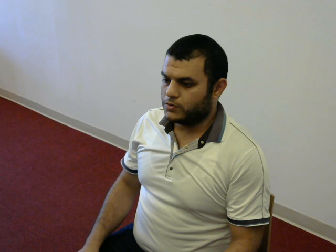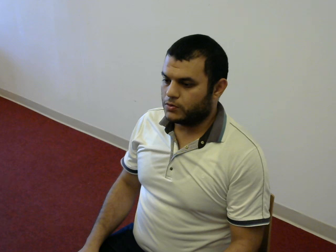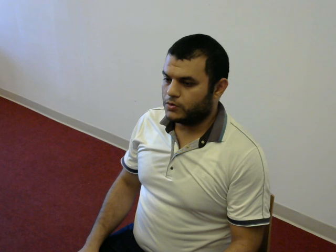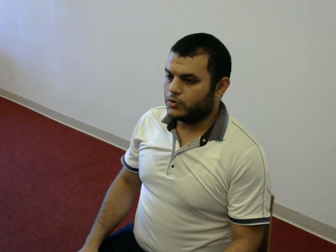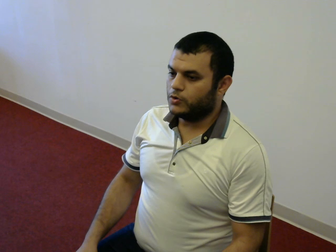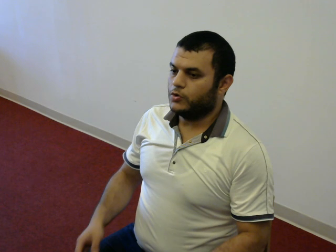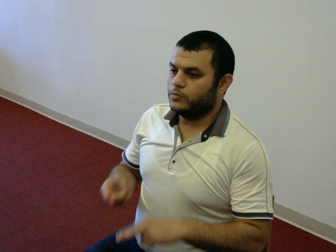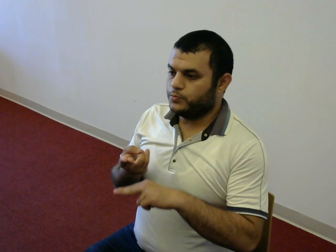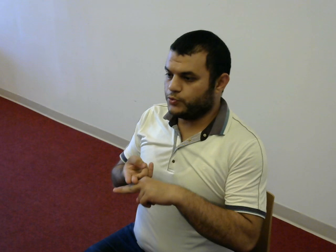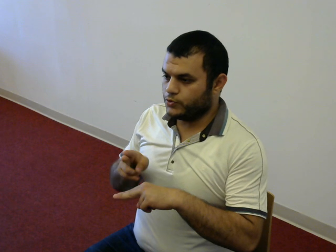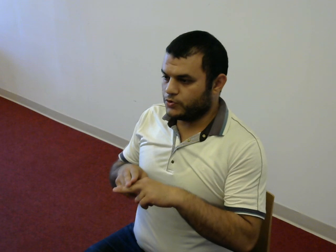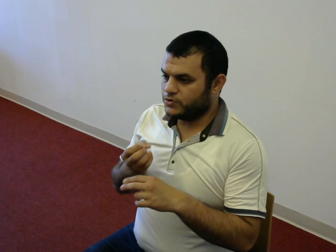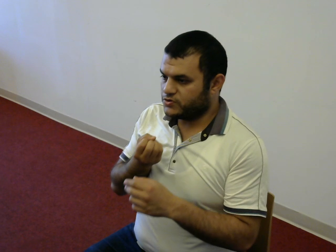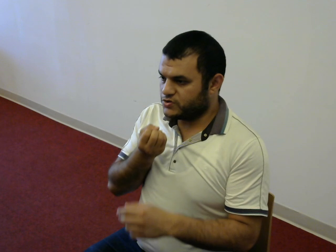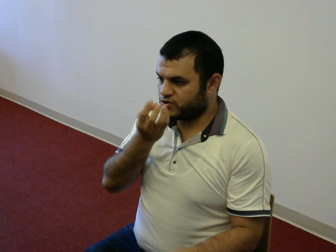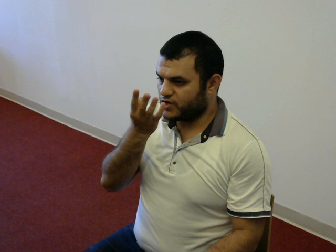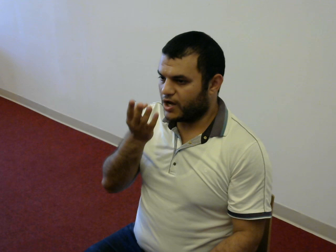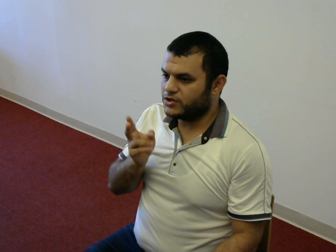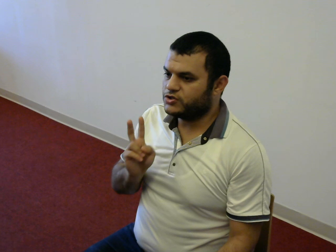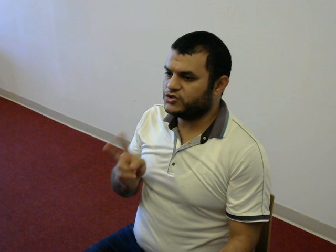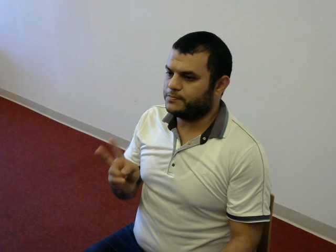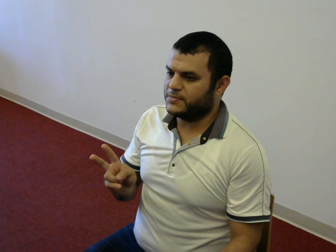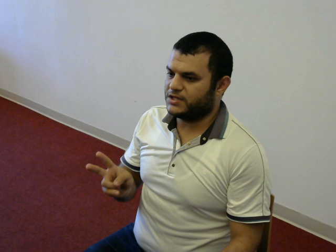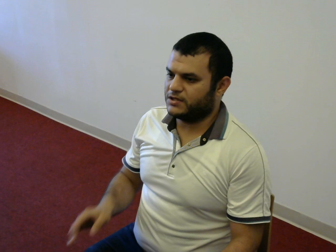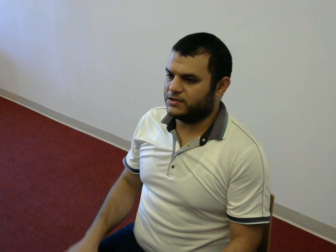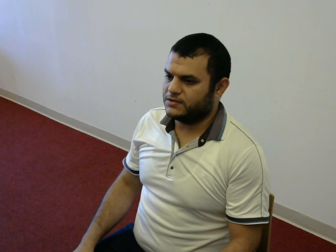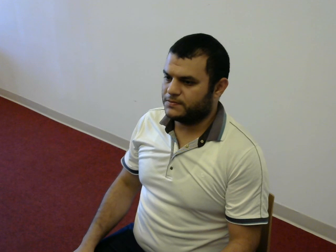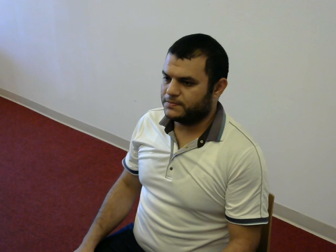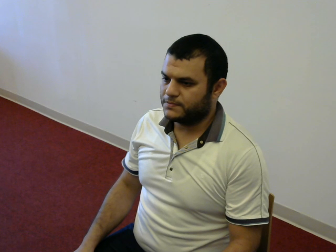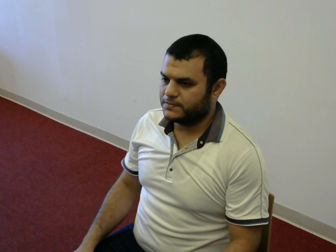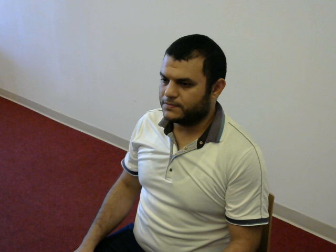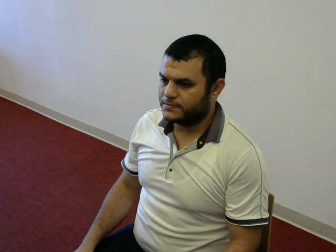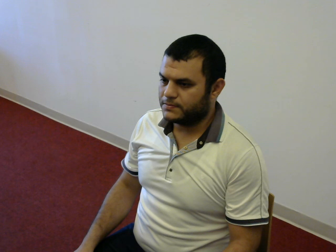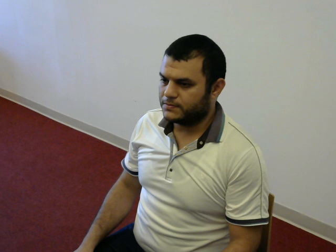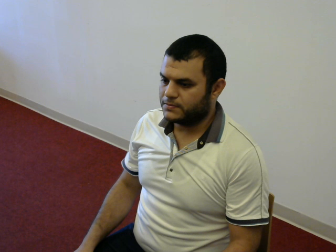Bu çiçəklər kimindir?